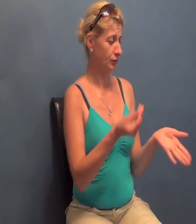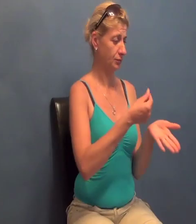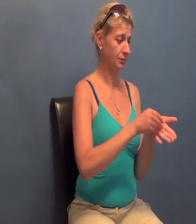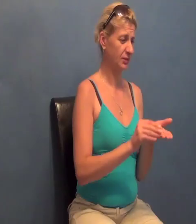A Charlie mówi, że nie.